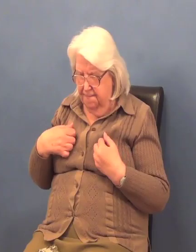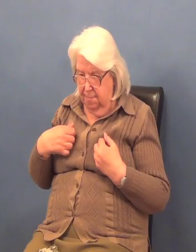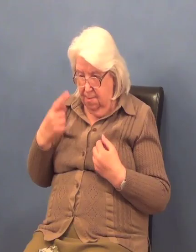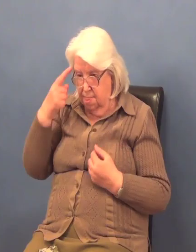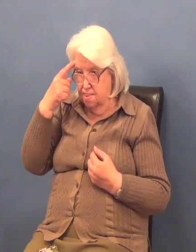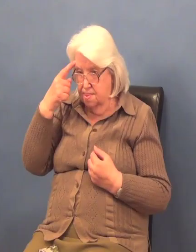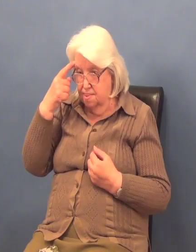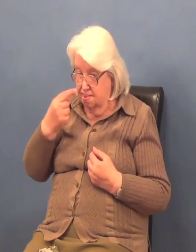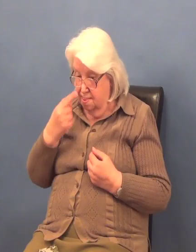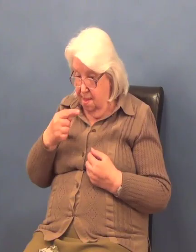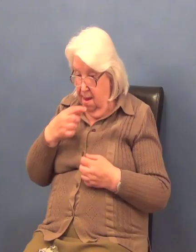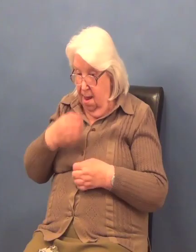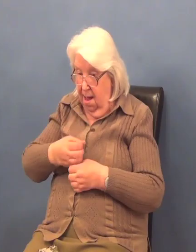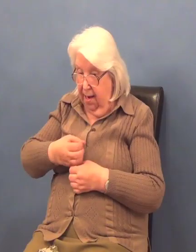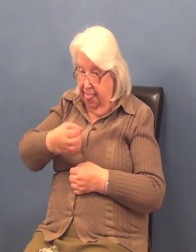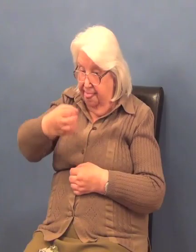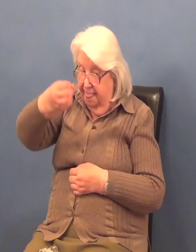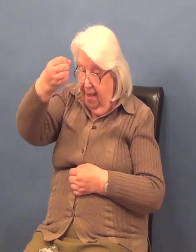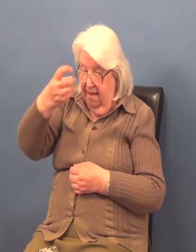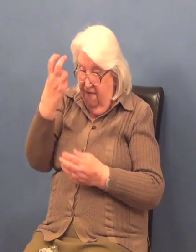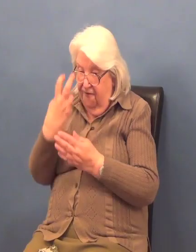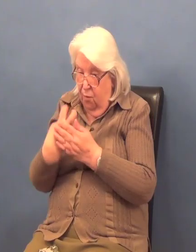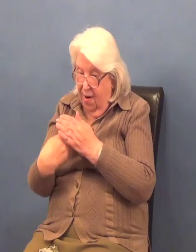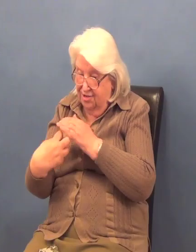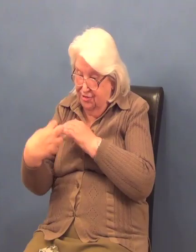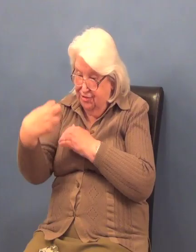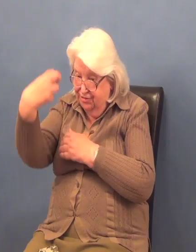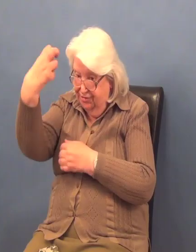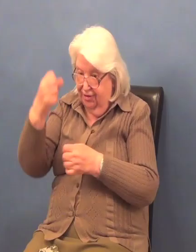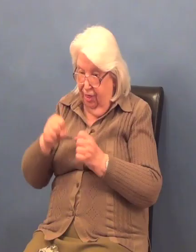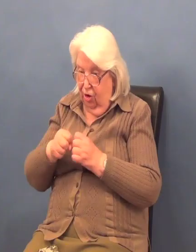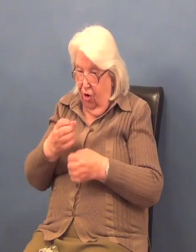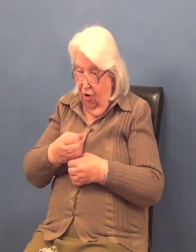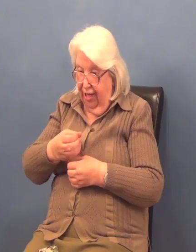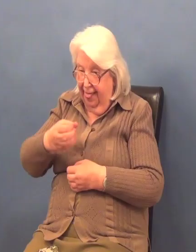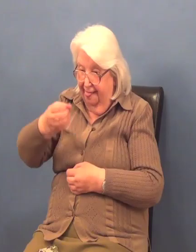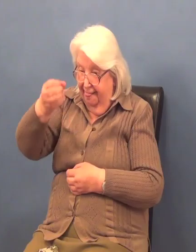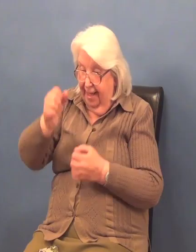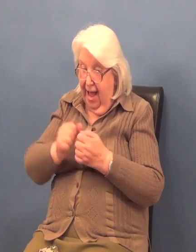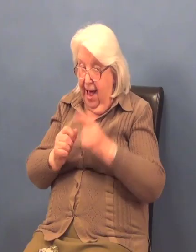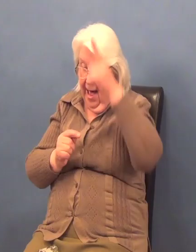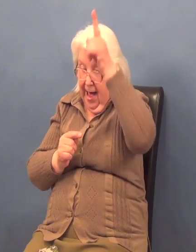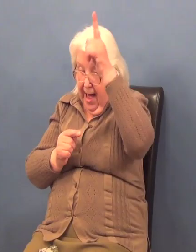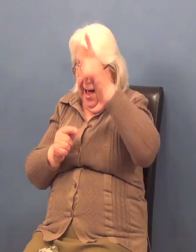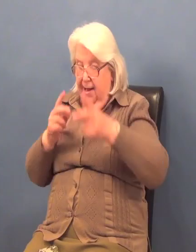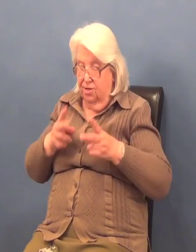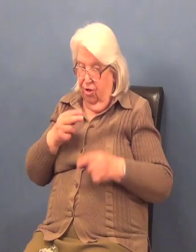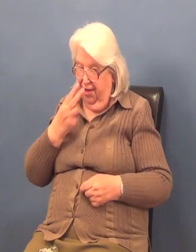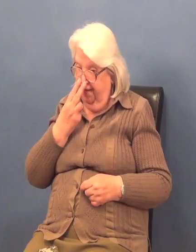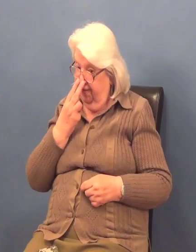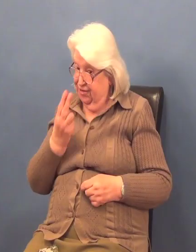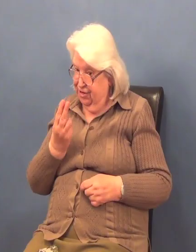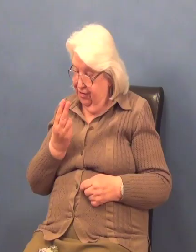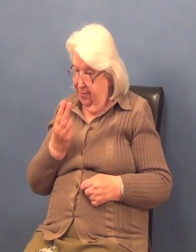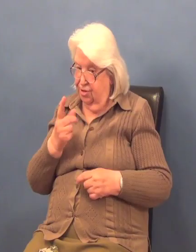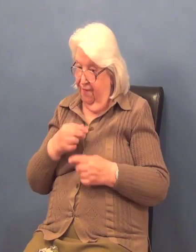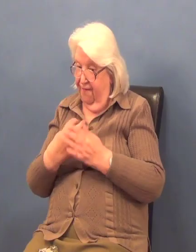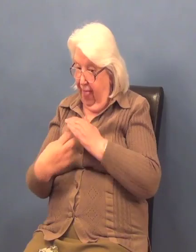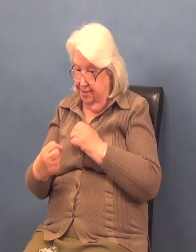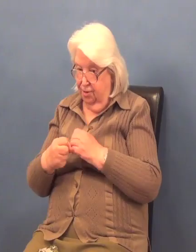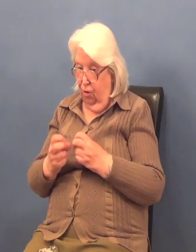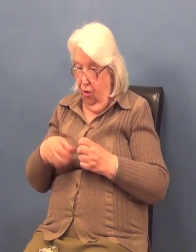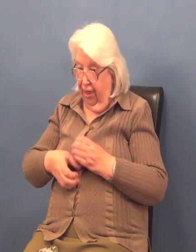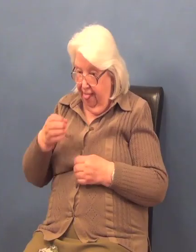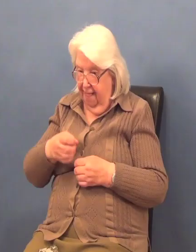Wpada na pomysł, zauważa rynnę i włazi w nią, a kaczka na górze widzi, że kot wlazł do rynny.